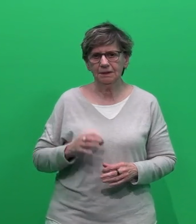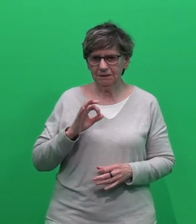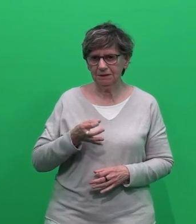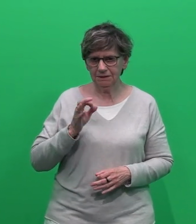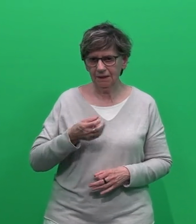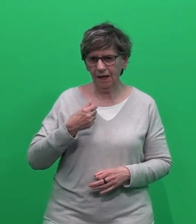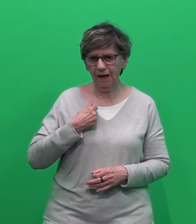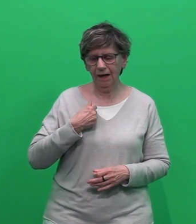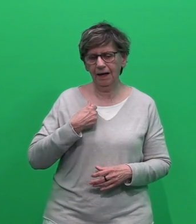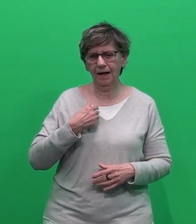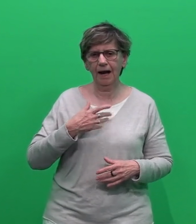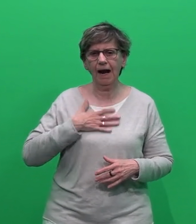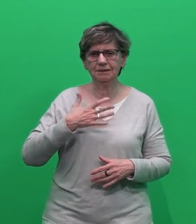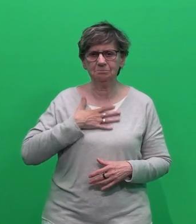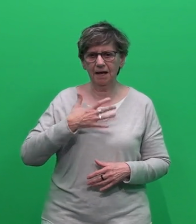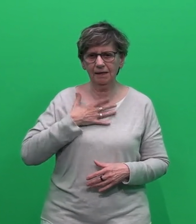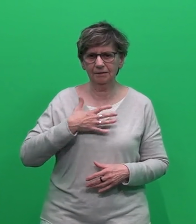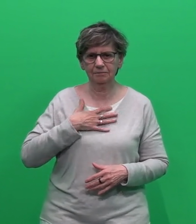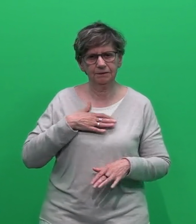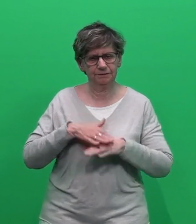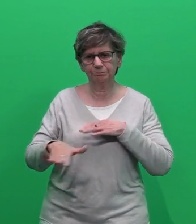Sí, tinc asma, és una malaltia crònica.